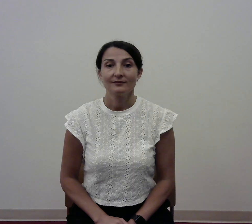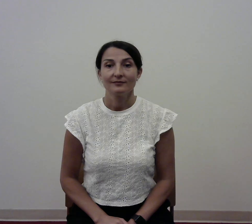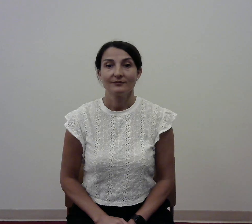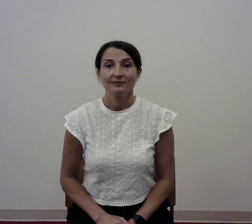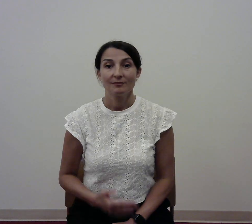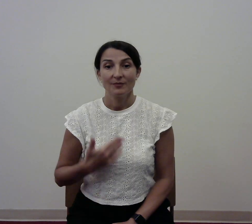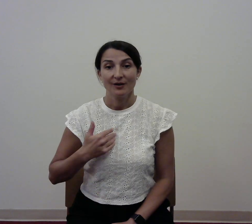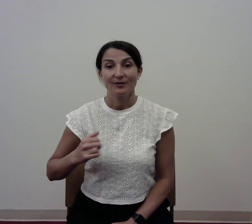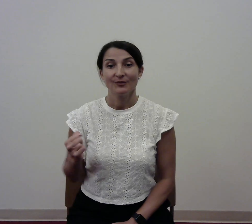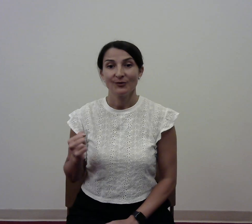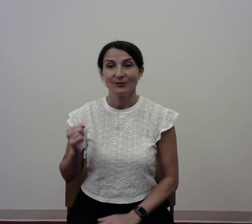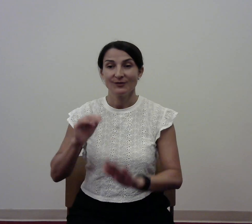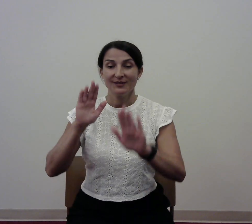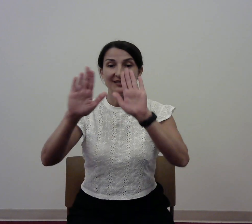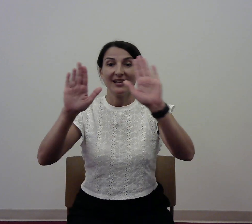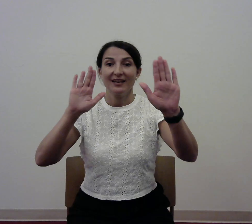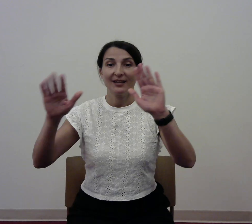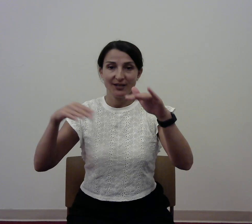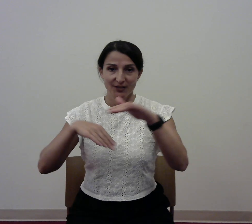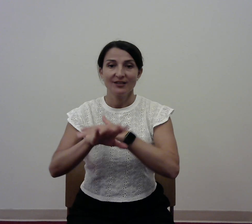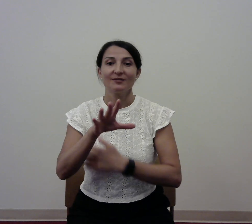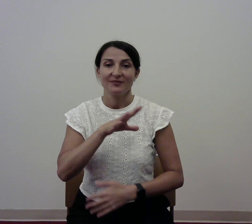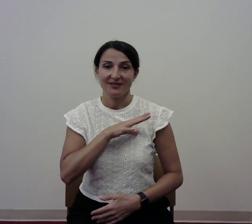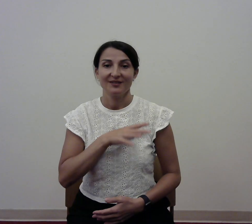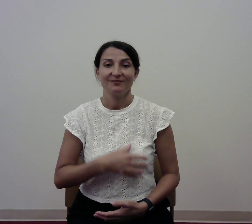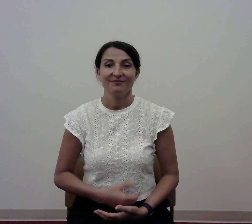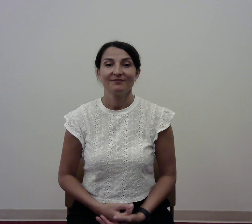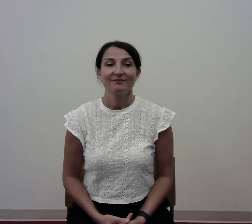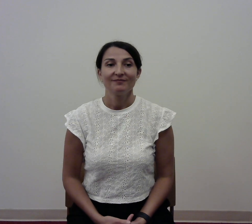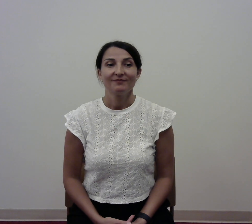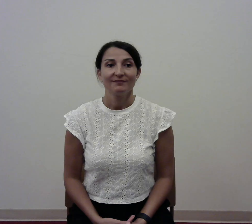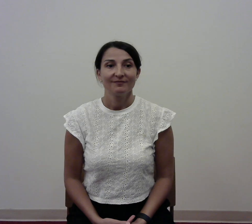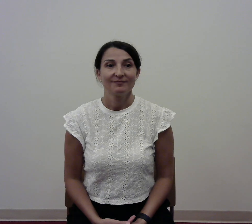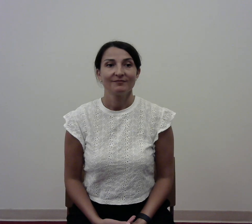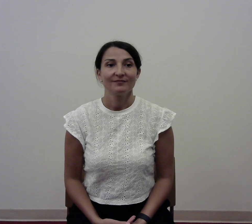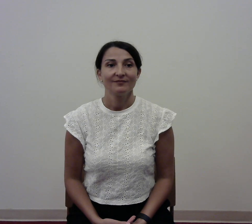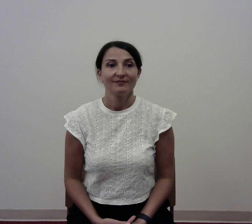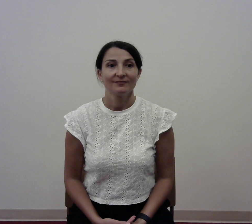Mənim dostumla sərgiyə getmişdim